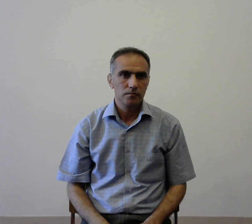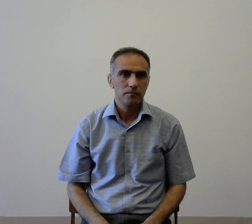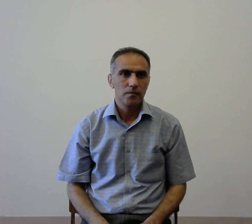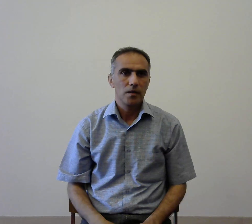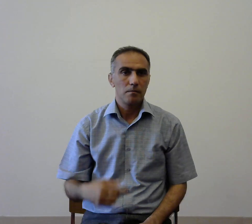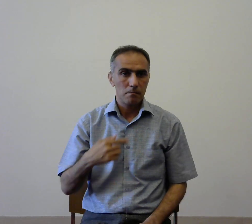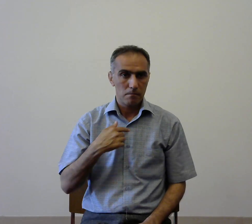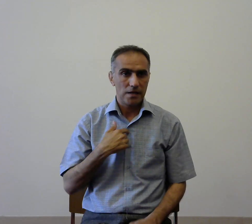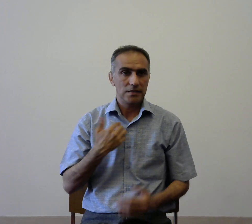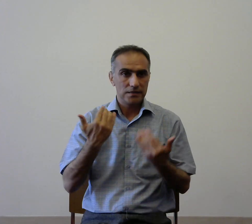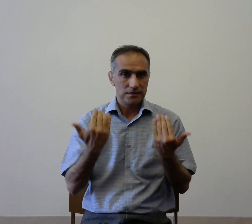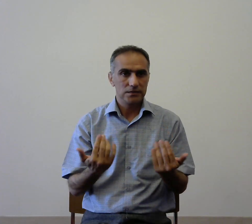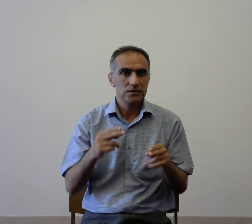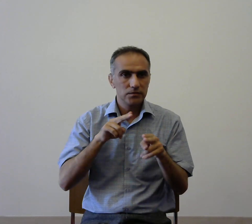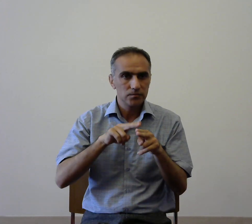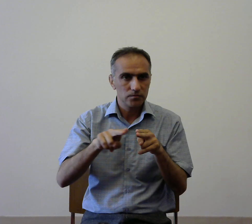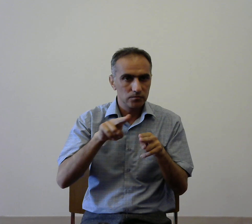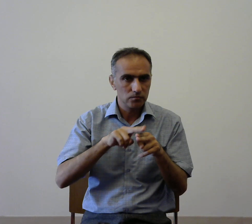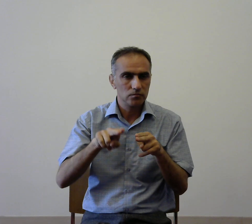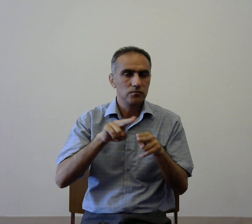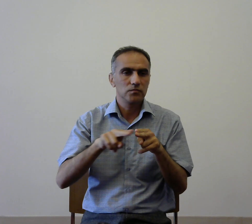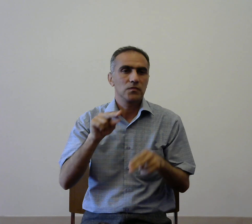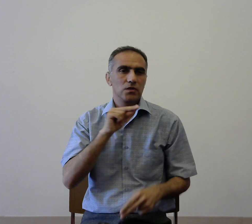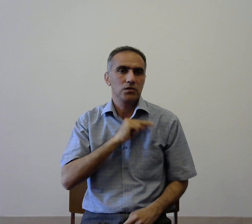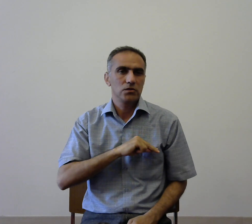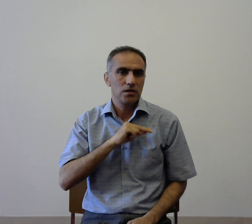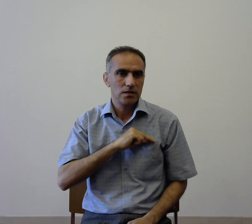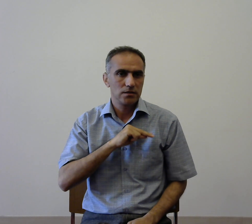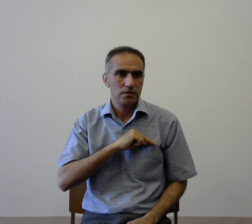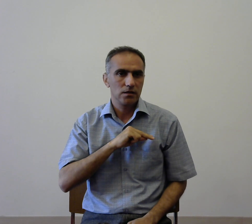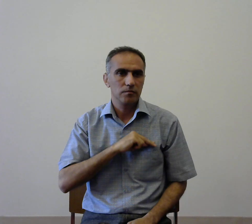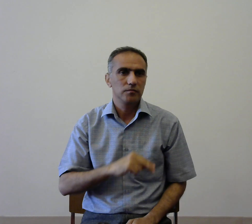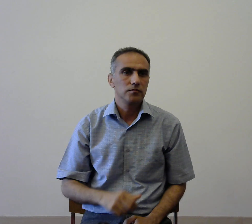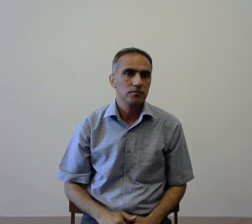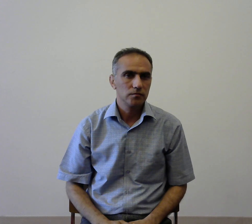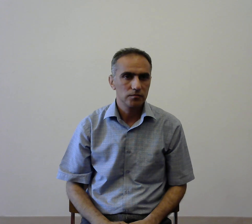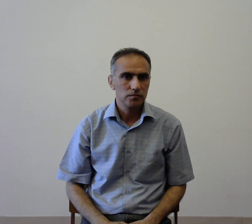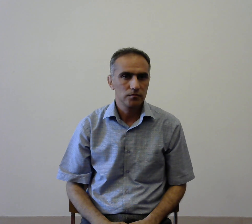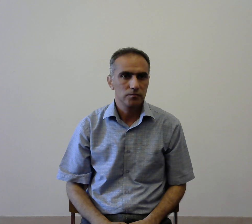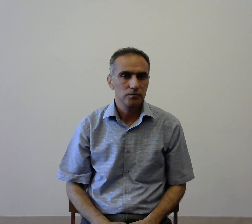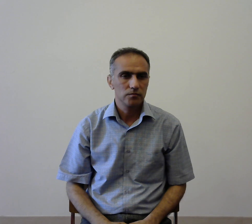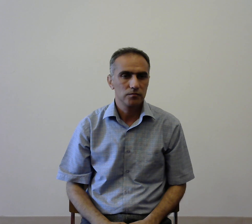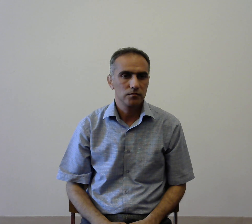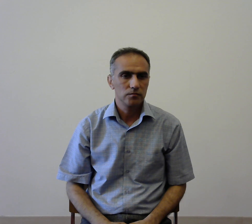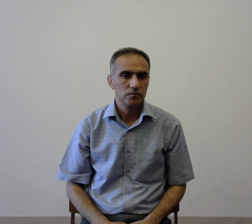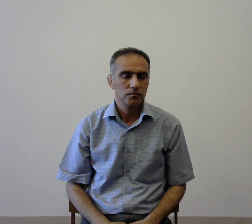Mən indi zərgər işləyirəm